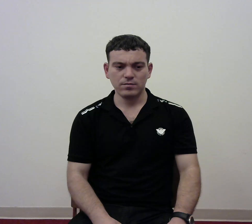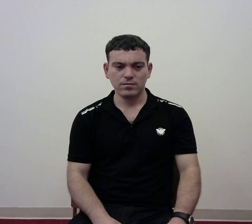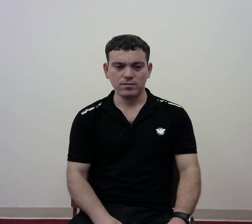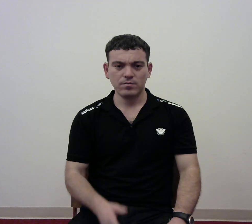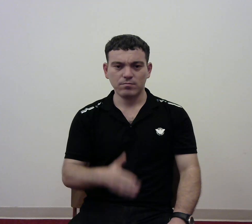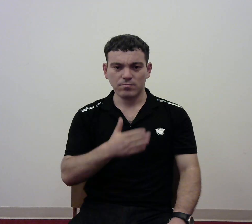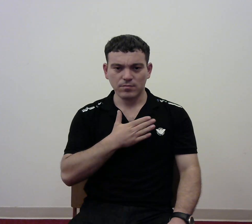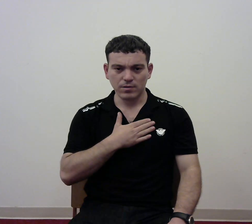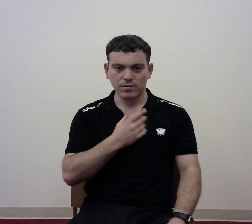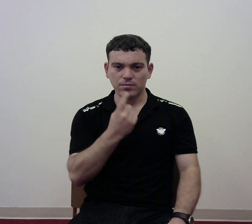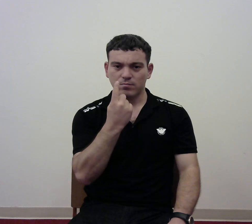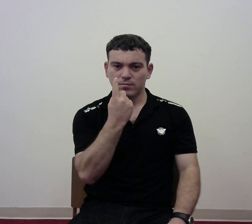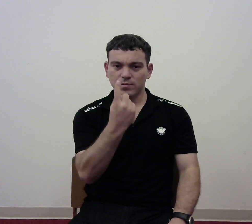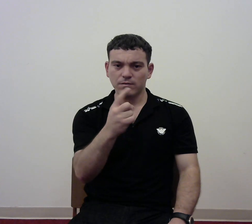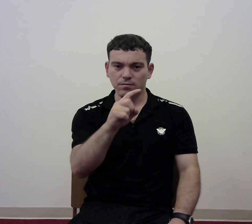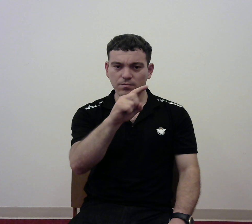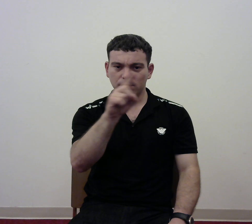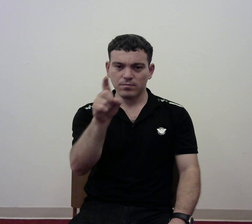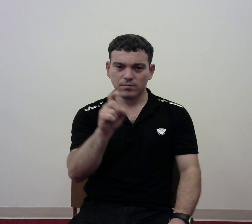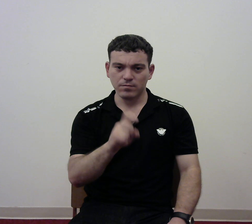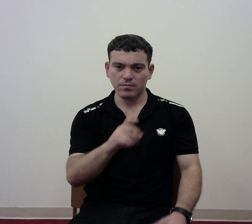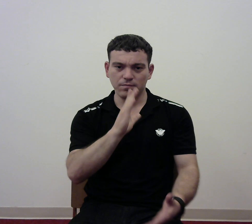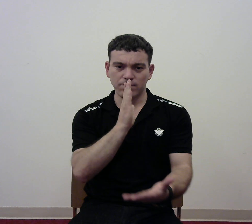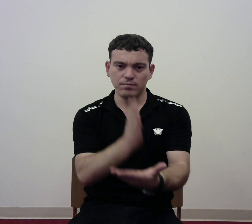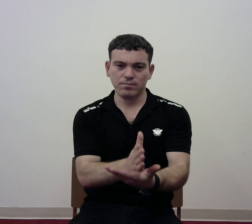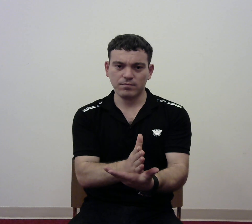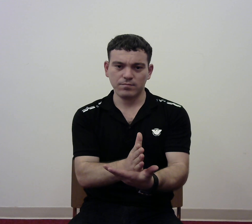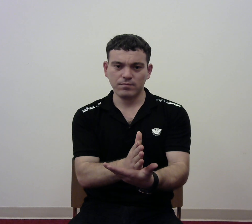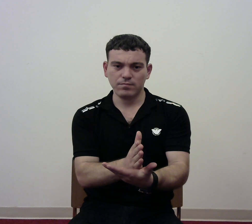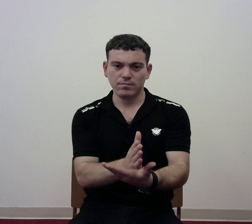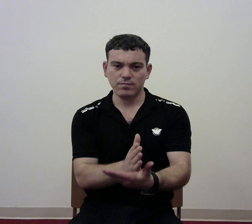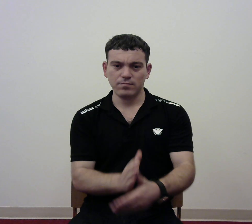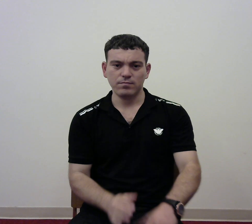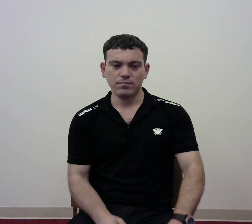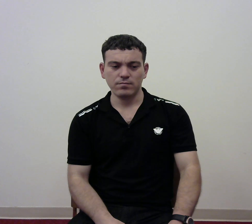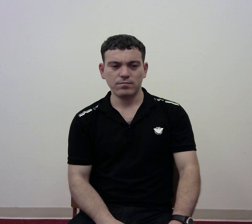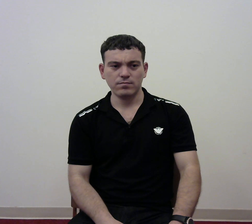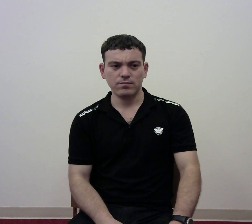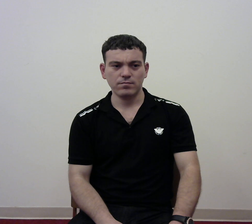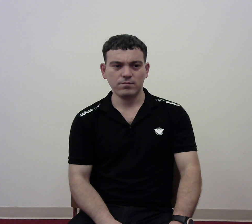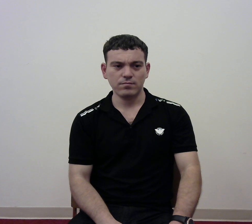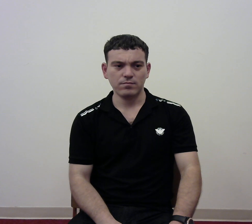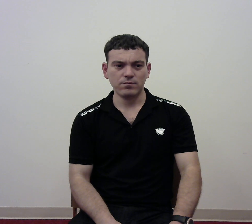Mənim bir sualım var